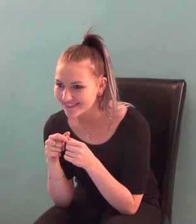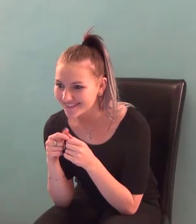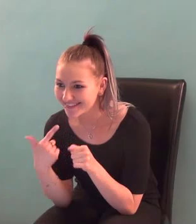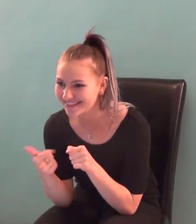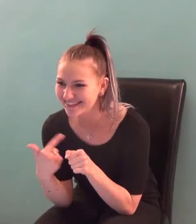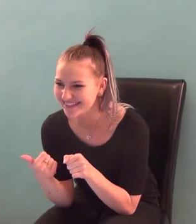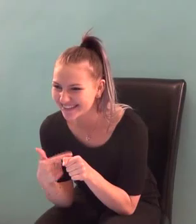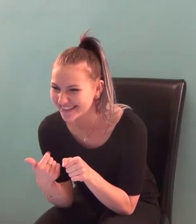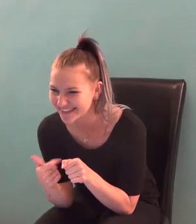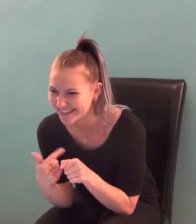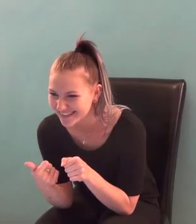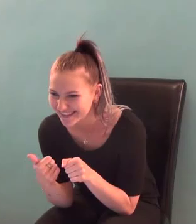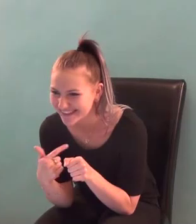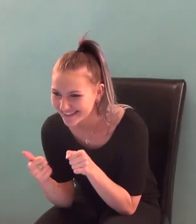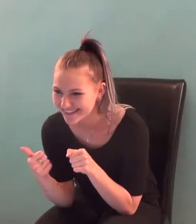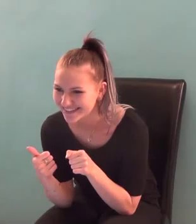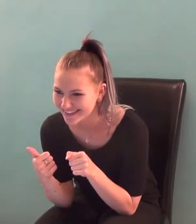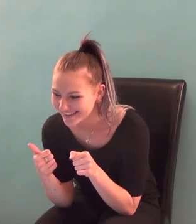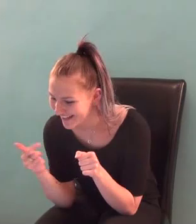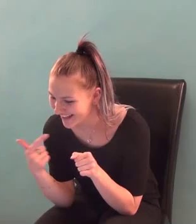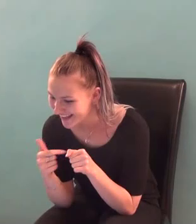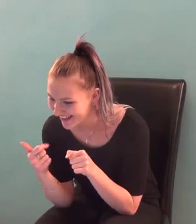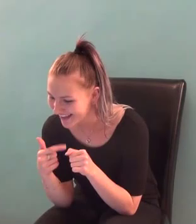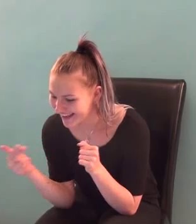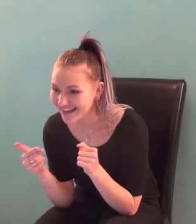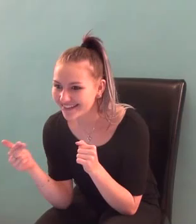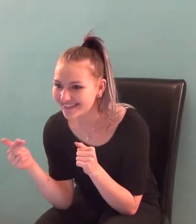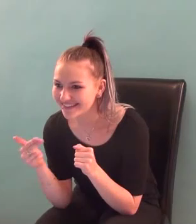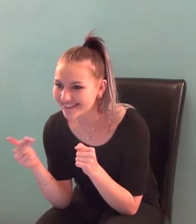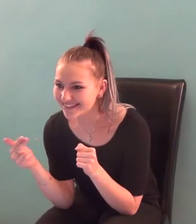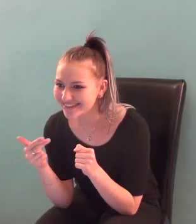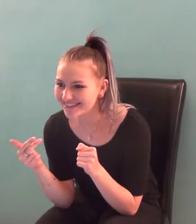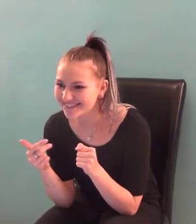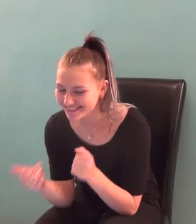Dwudziestego pierwszego, w niedzielę?